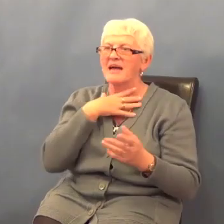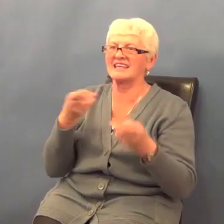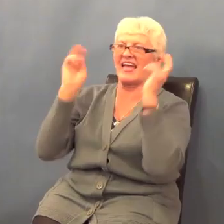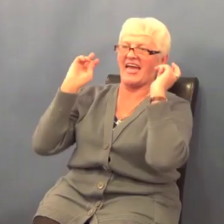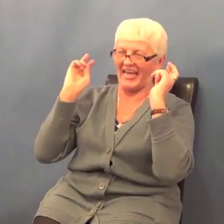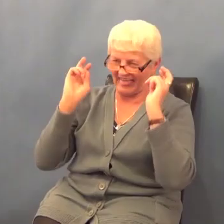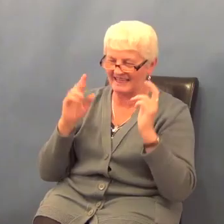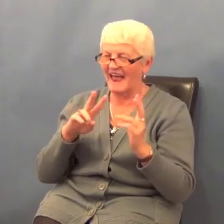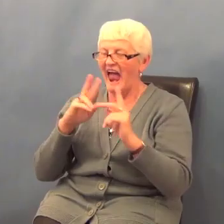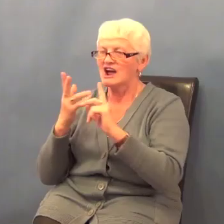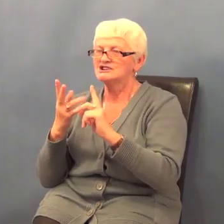Pies leży na plecach.